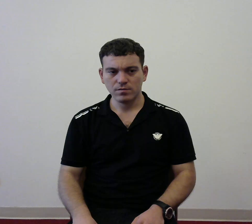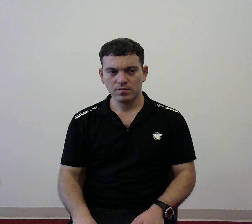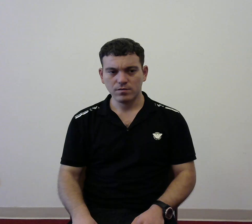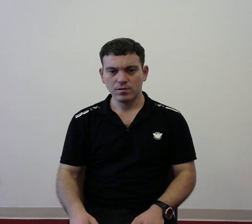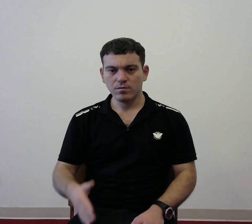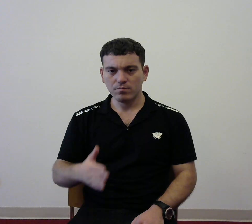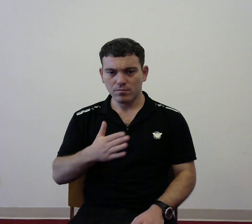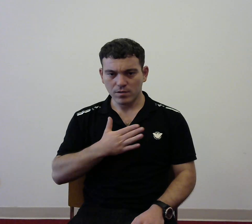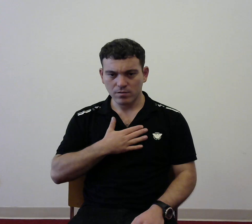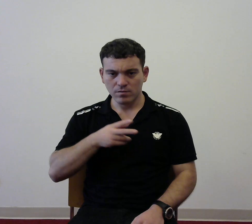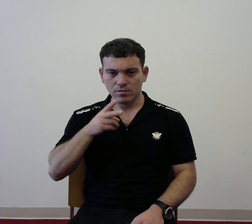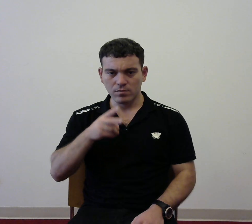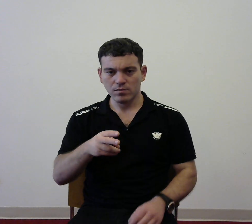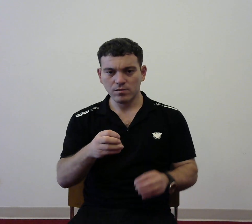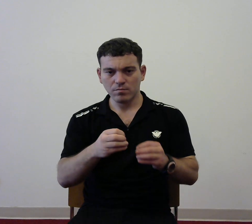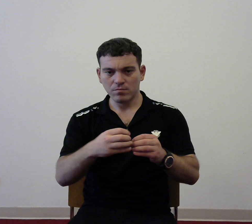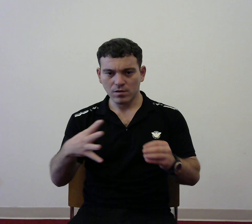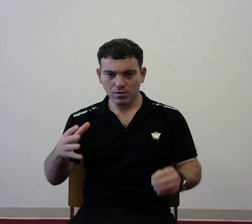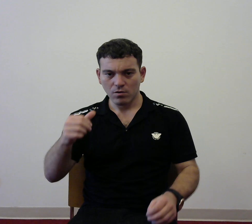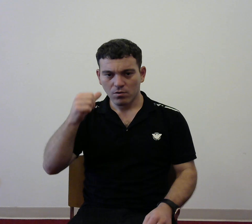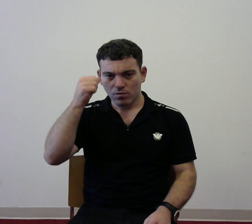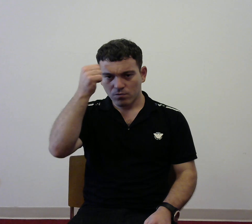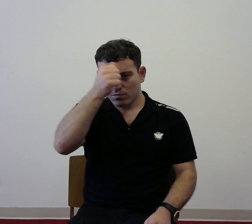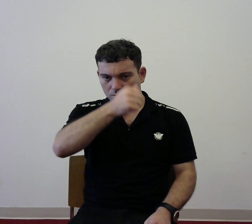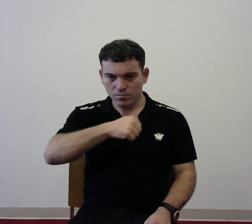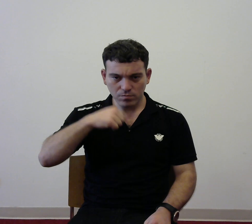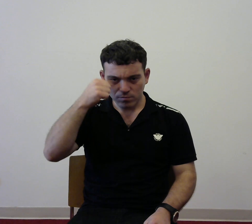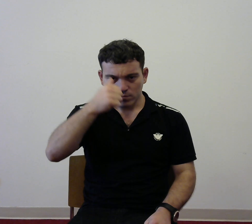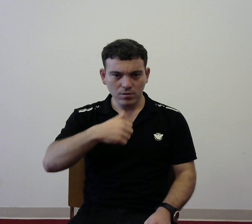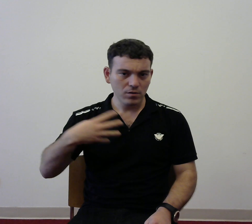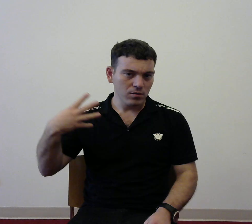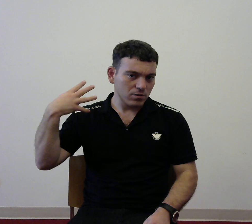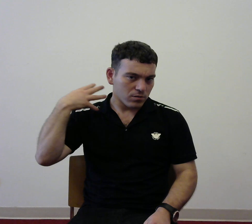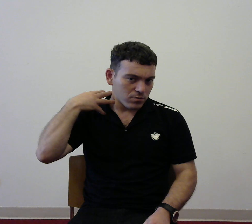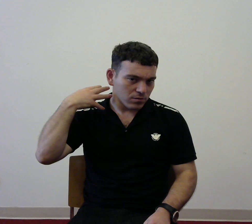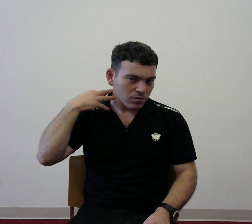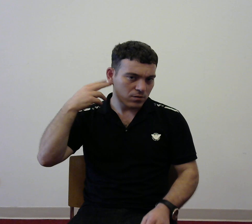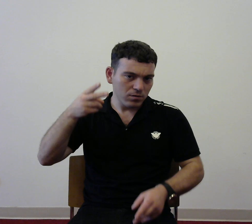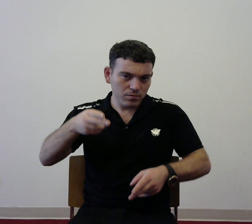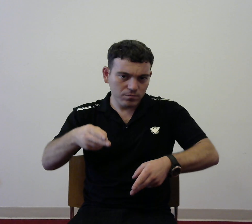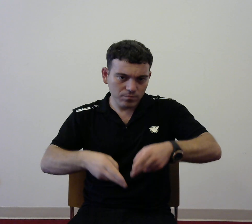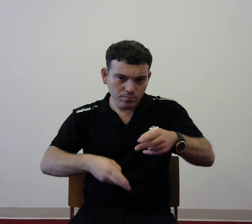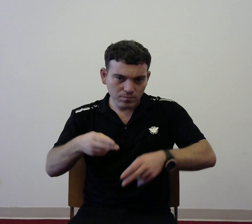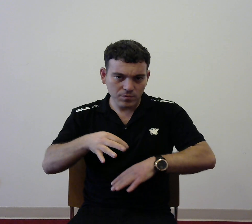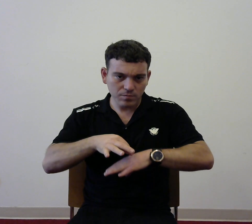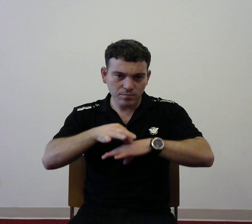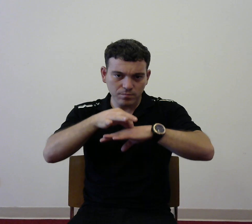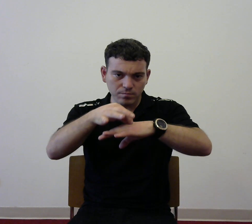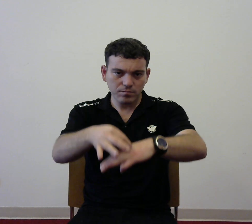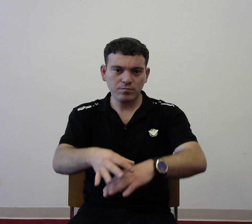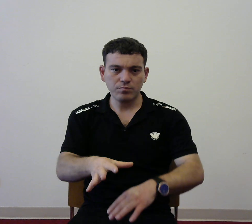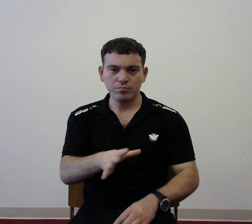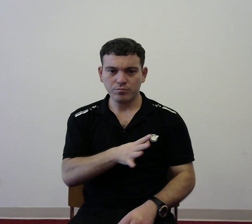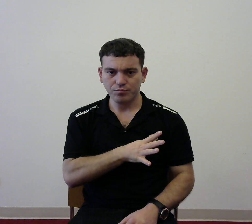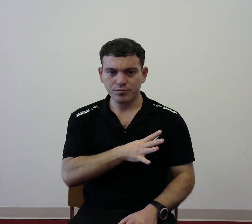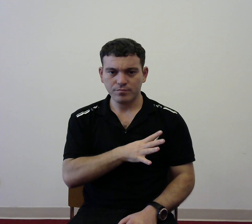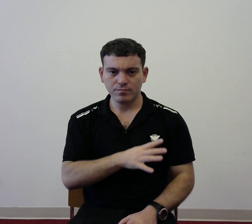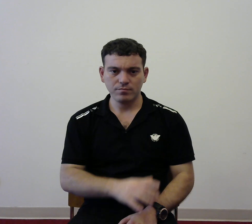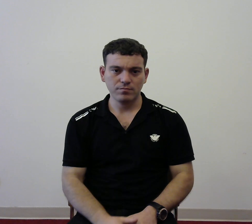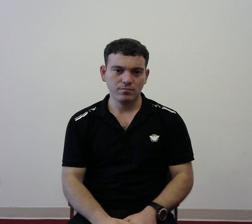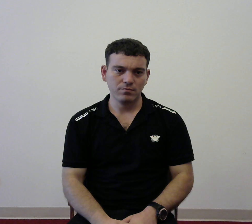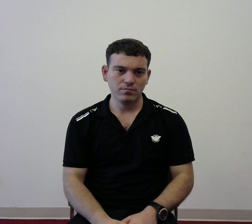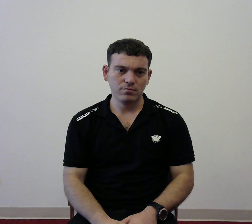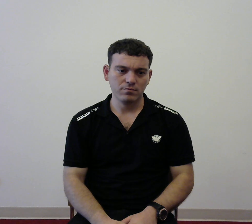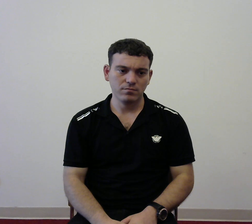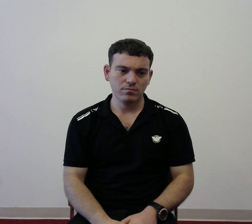Mən 2015-ci ildə koxlear implant əməliyyatı keçirmişəm